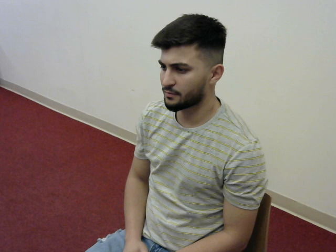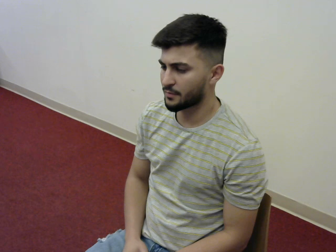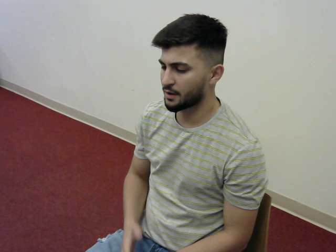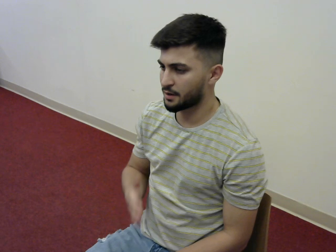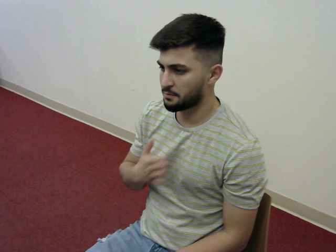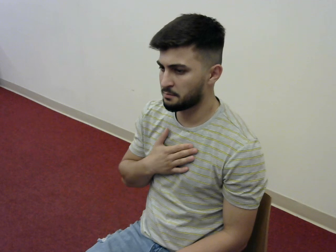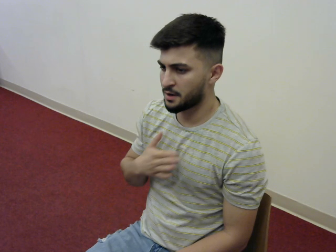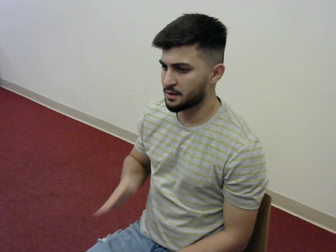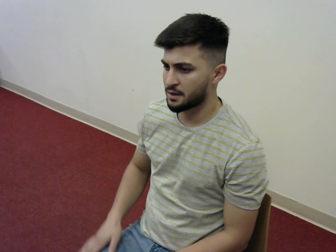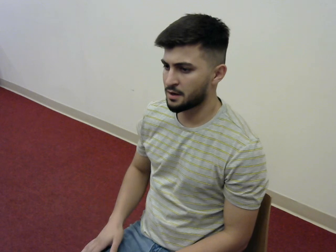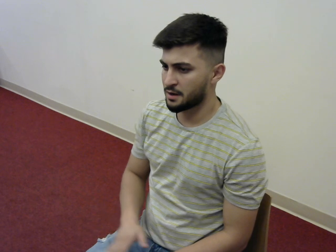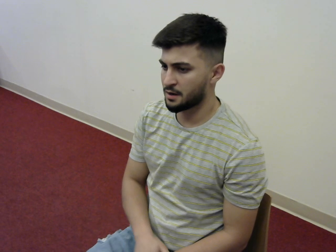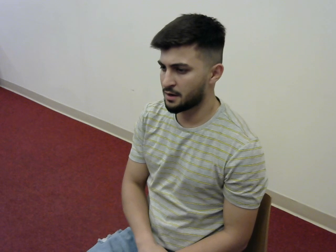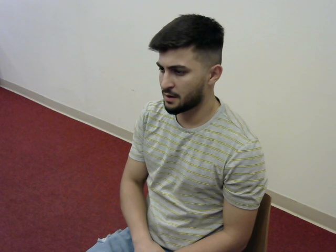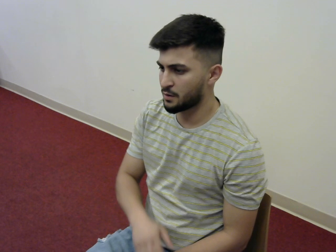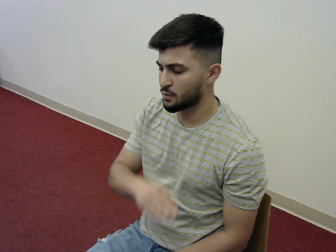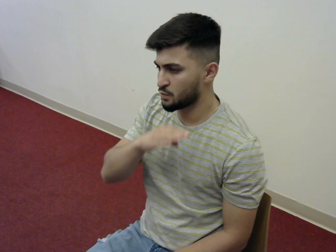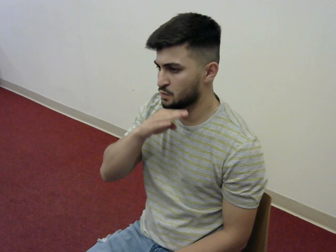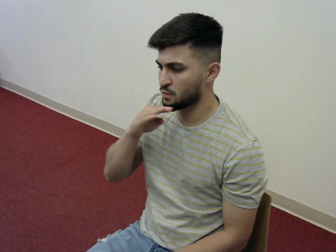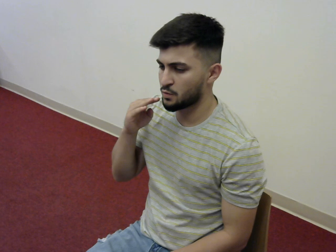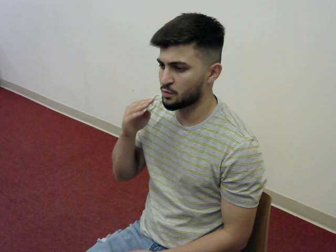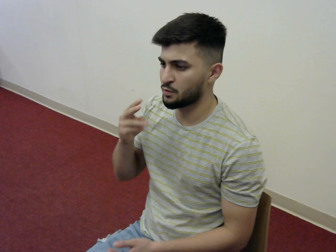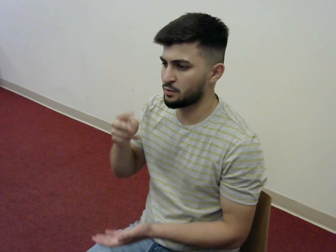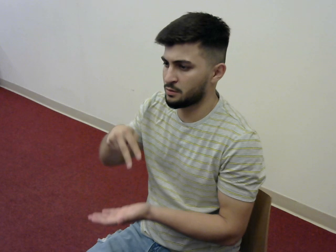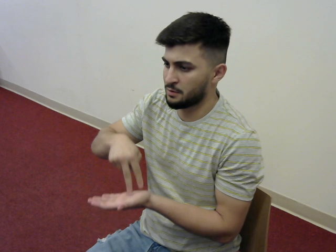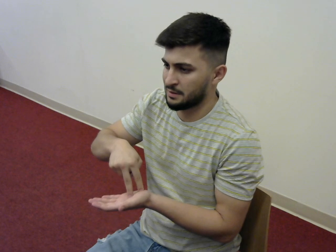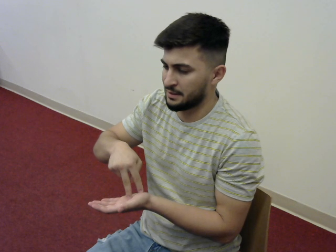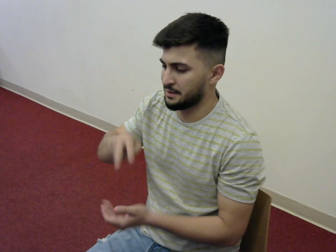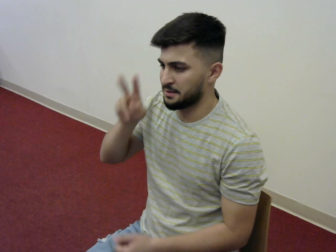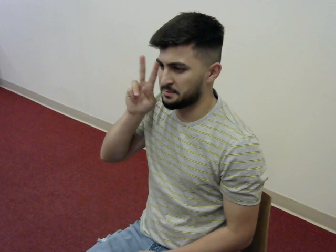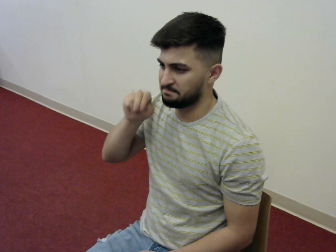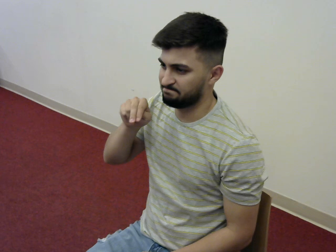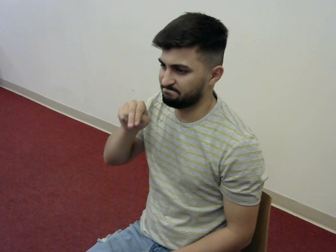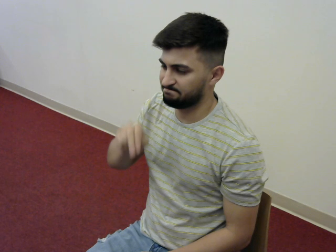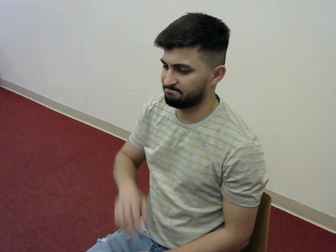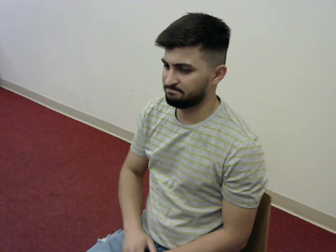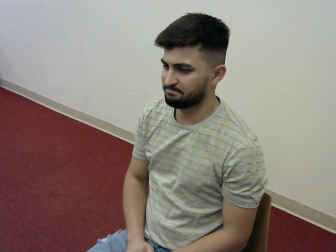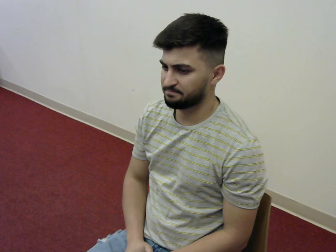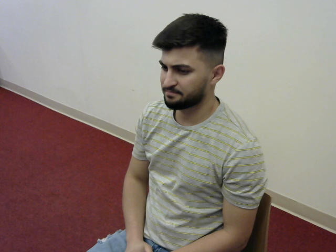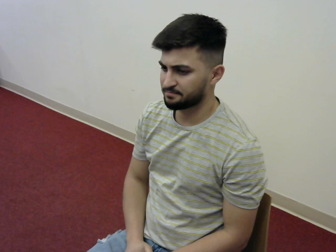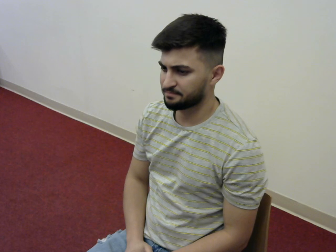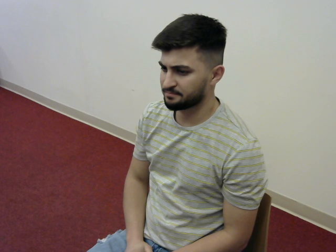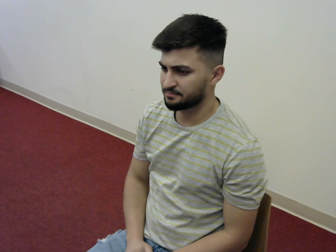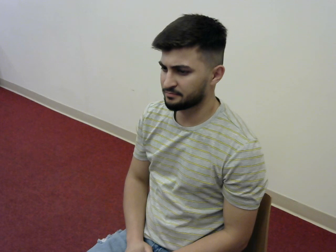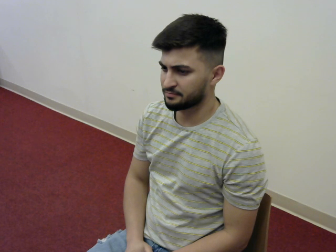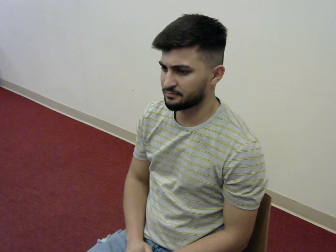Mən ayaq üstə çox dura bilmirəm